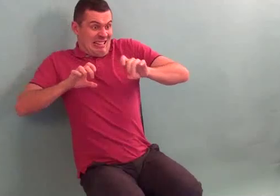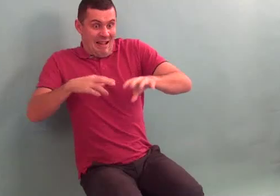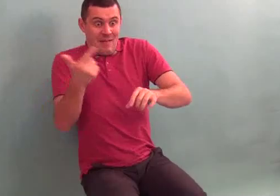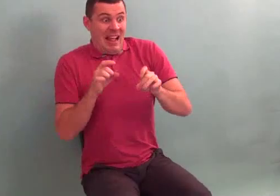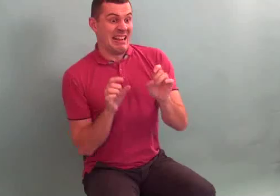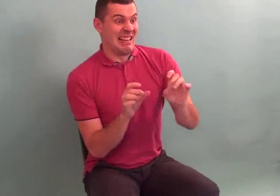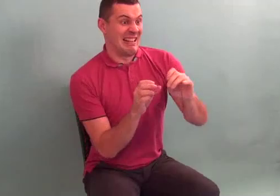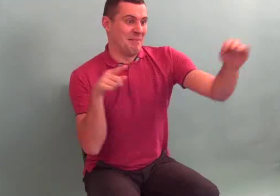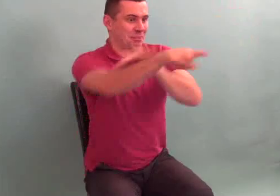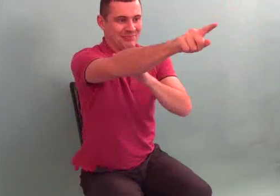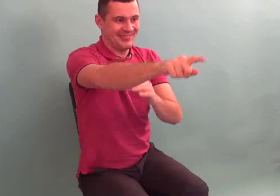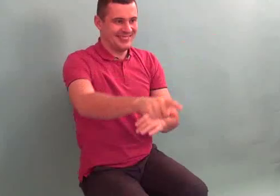Oni obaj szybko uciekają.